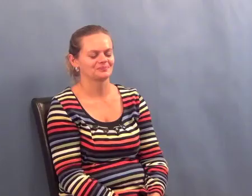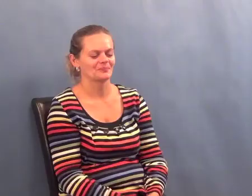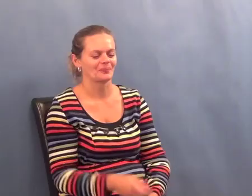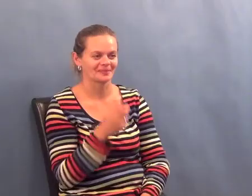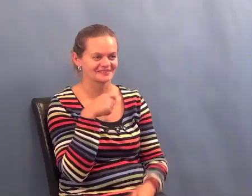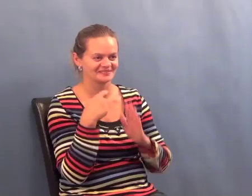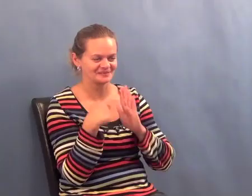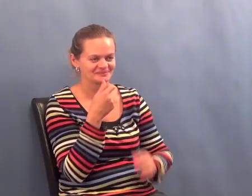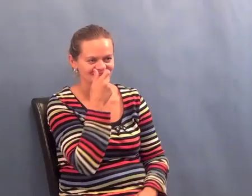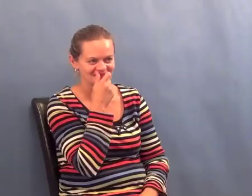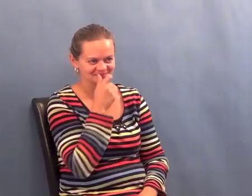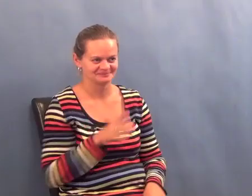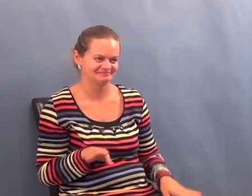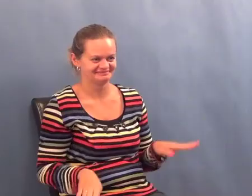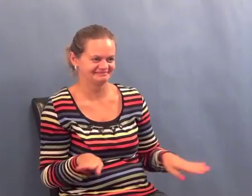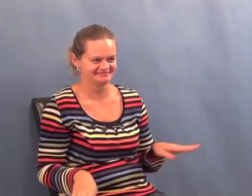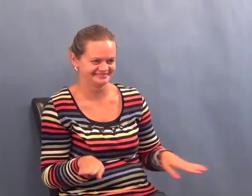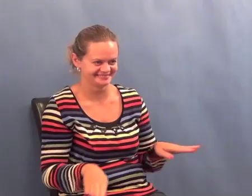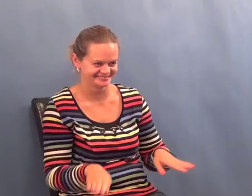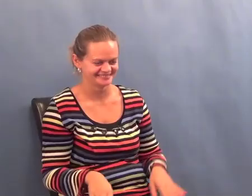Film o Charliem Chaplinie.